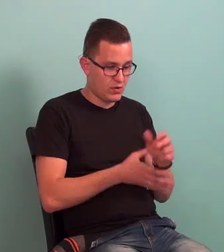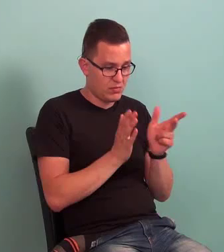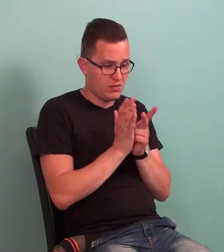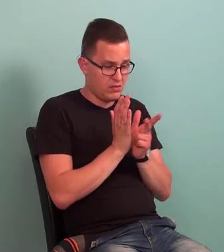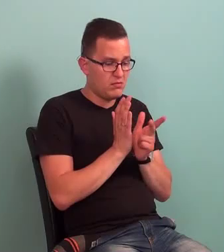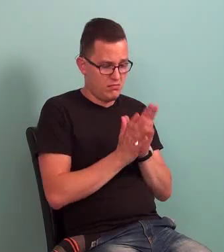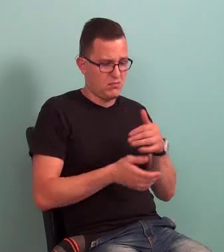Osiemnasta?